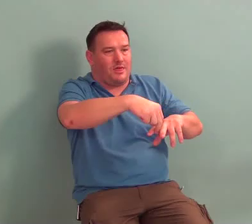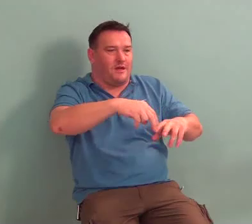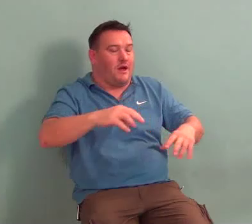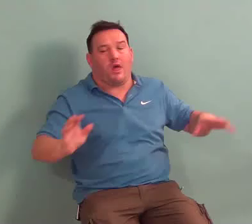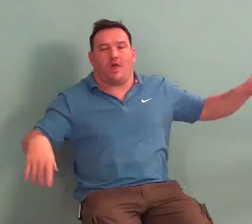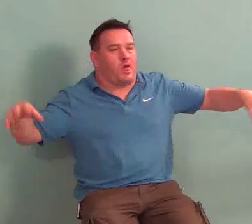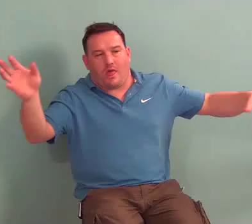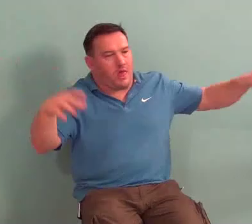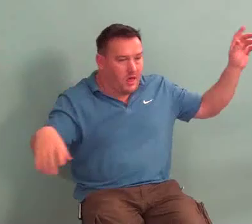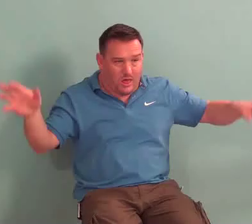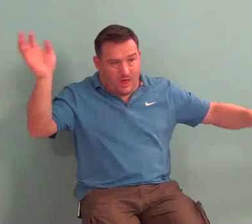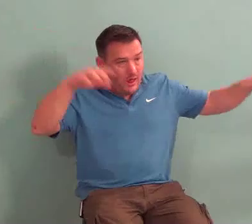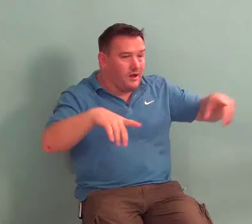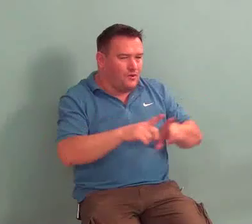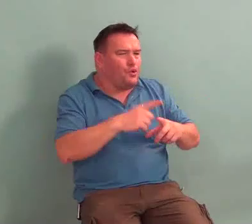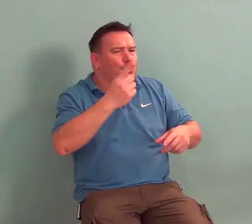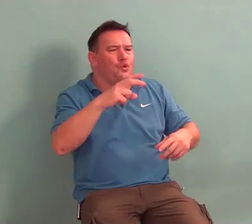Zaczął machać rękami, wyglądał jak duch.